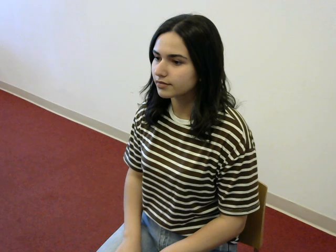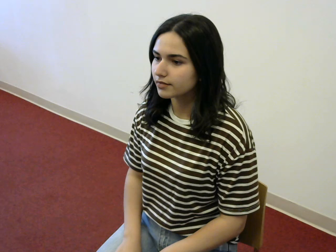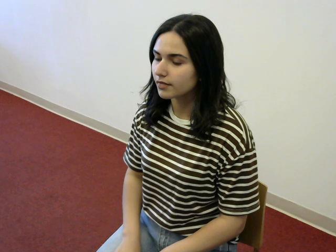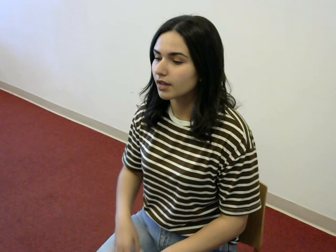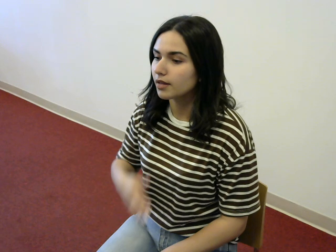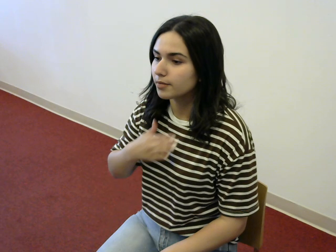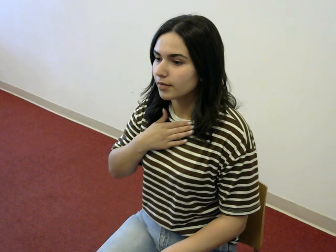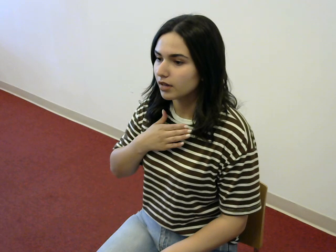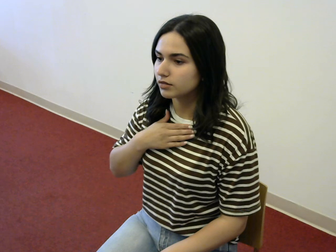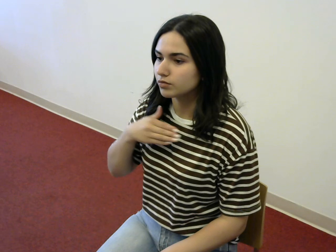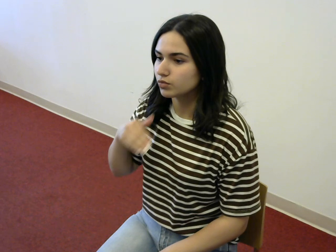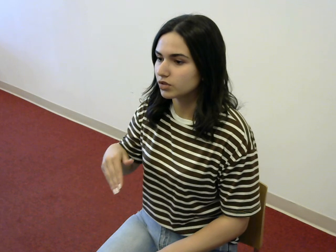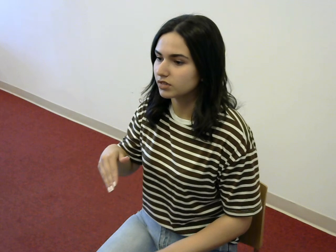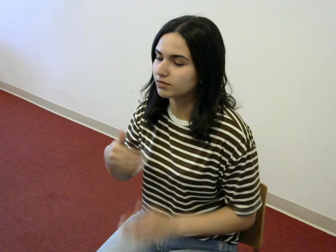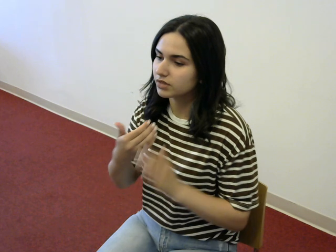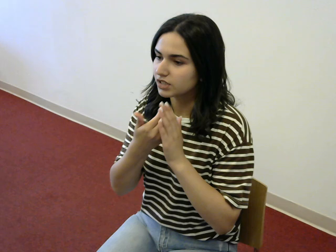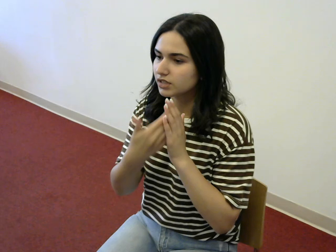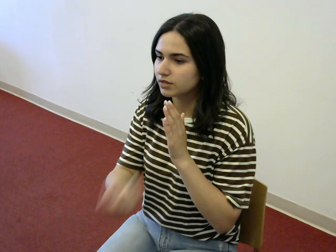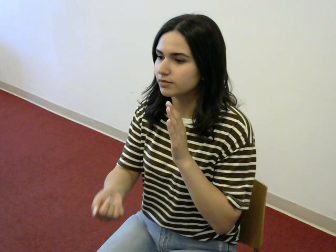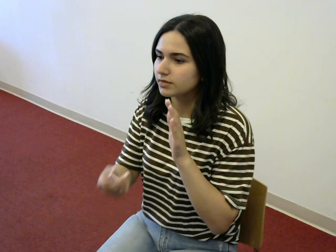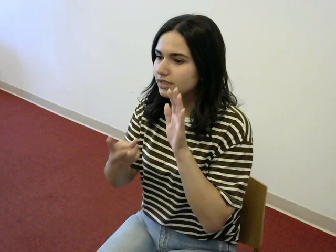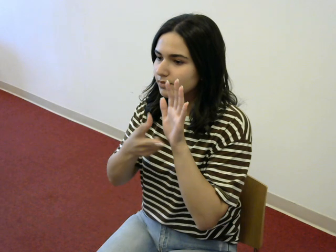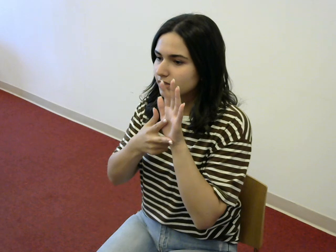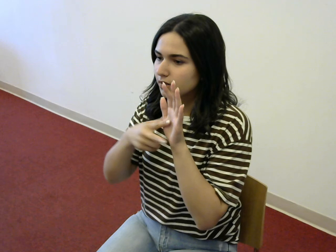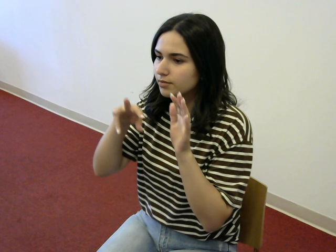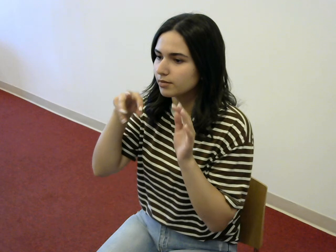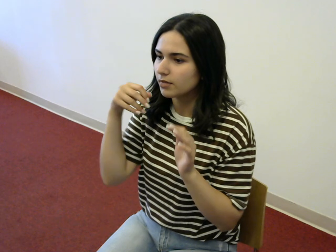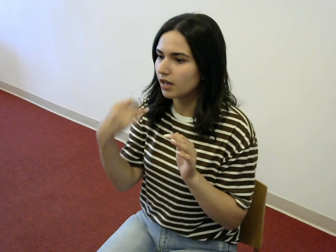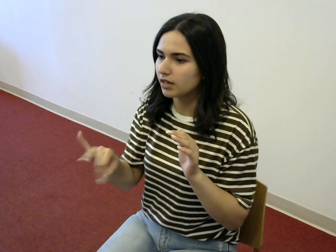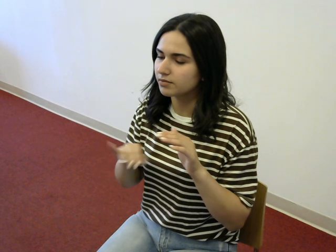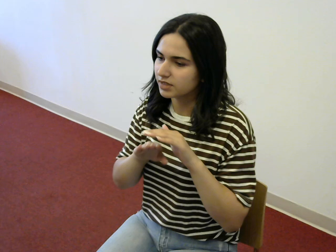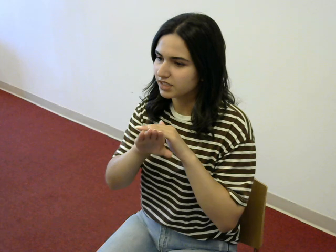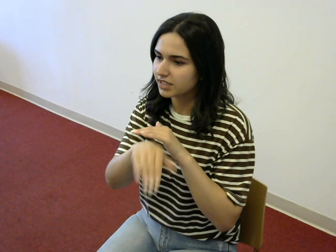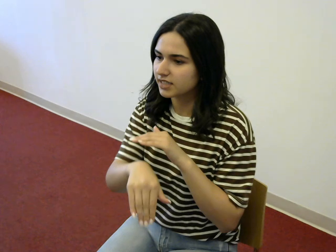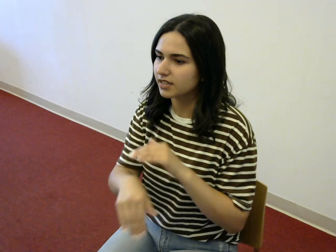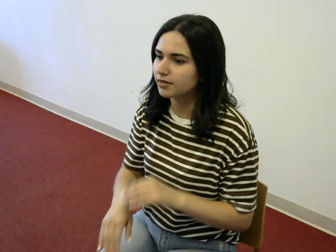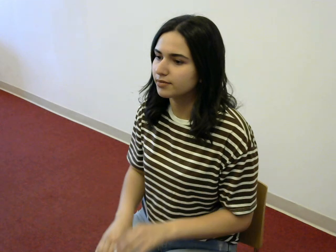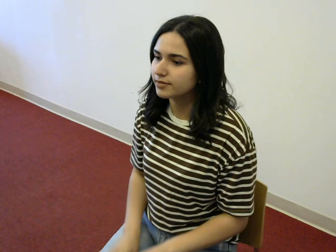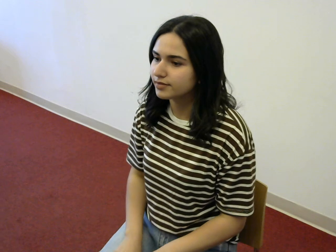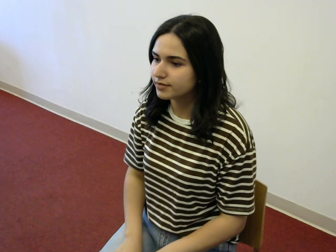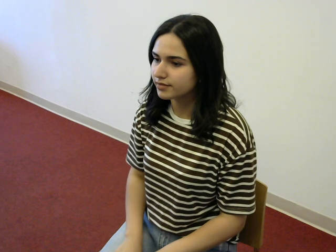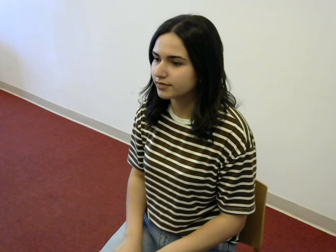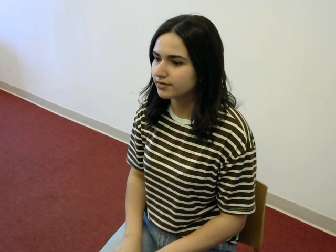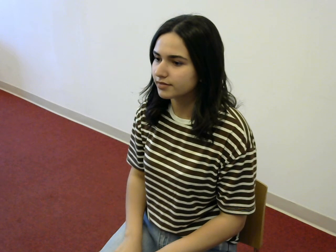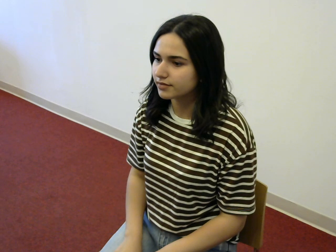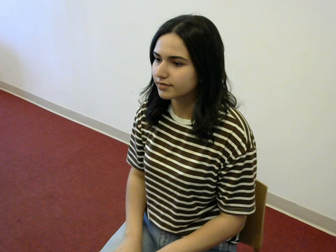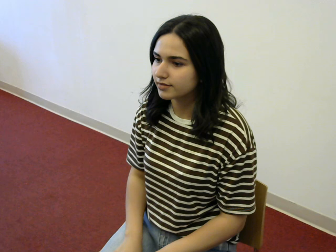Mən burdan çıxıb 28 maya gedəcəm